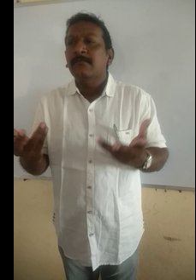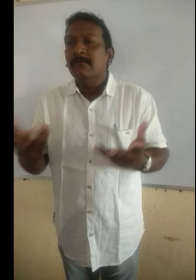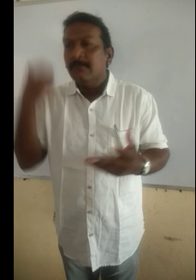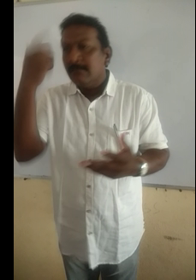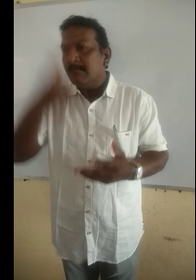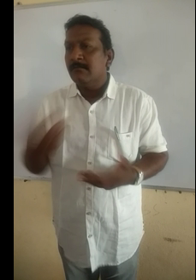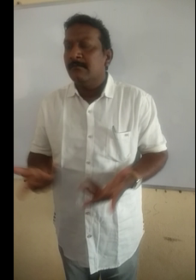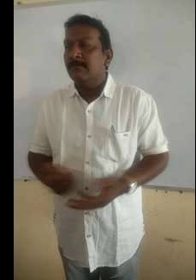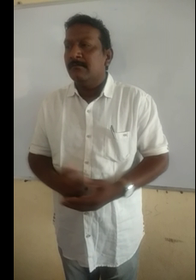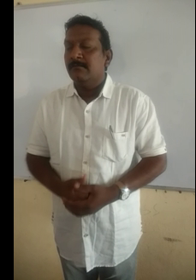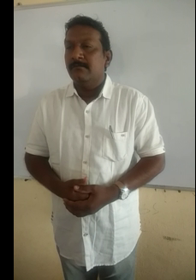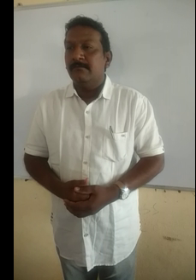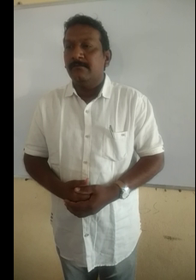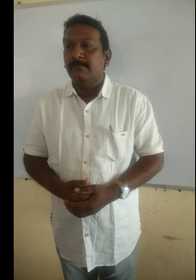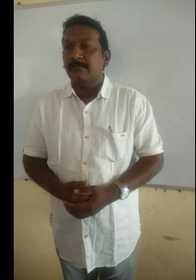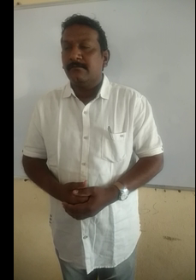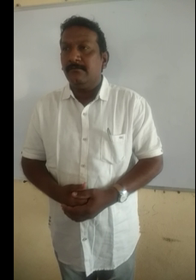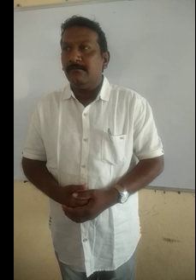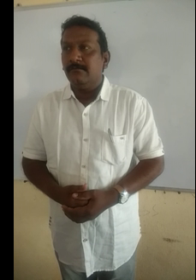how can i trust you